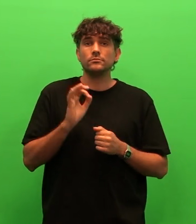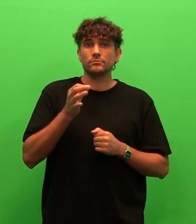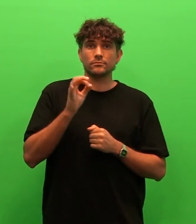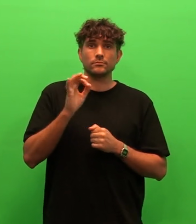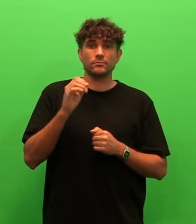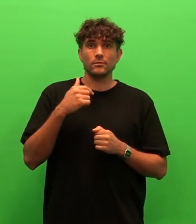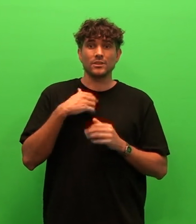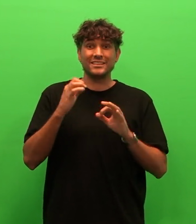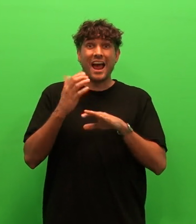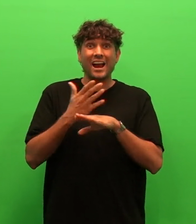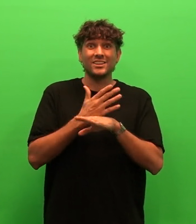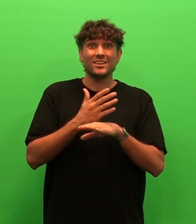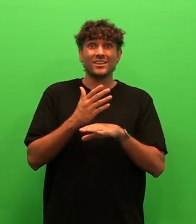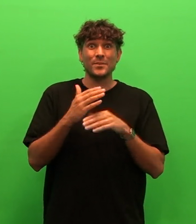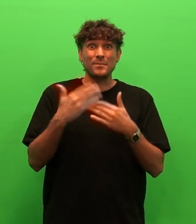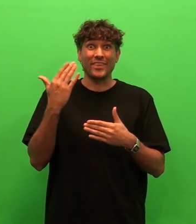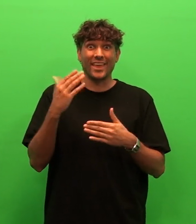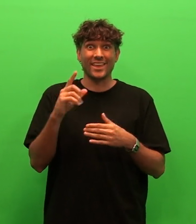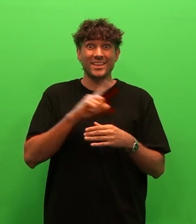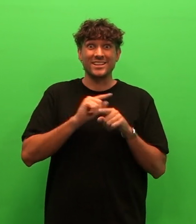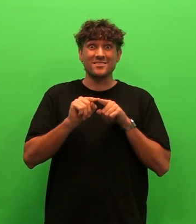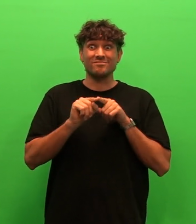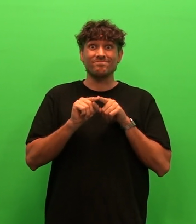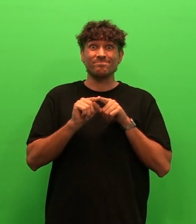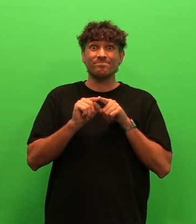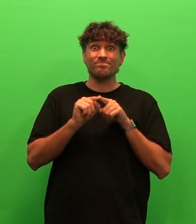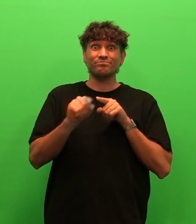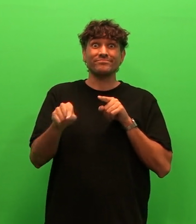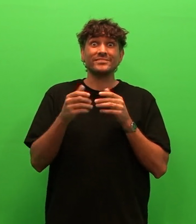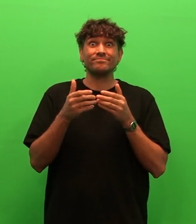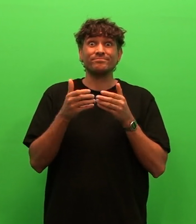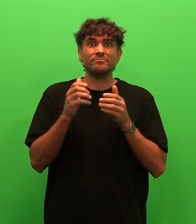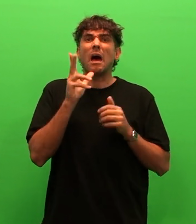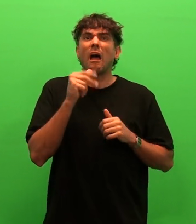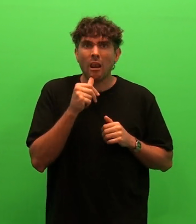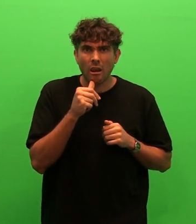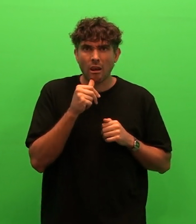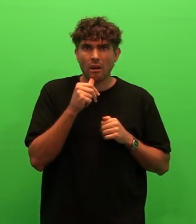Sí, concretament abans d'orinar, just quan em surt l'orina per l'orifici em fa mal.